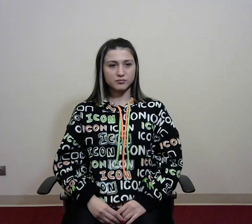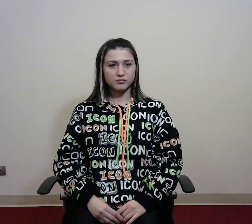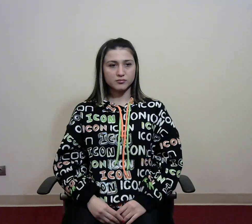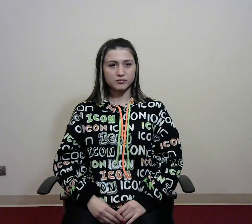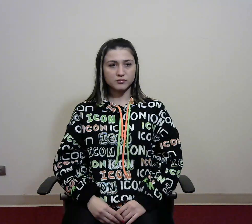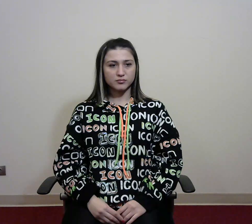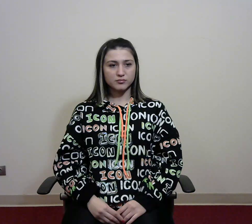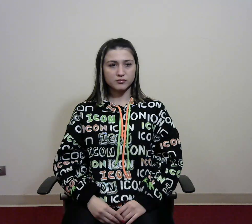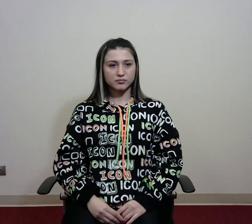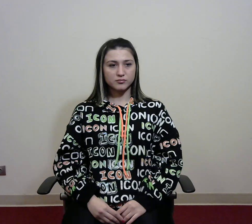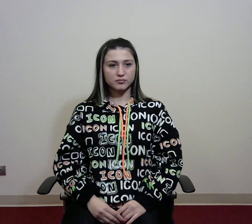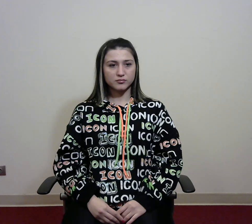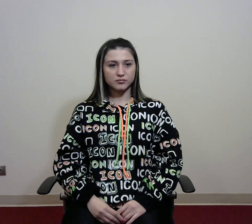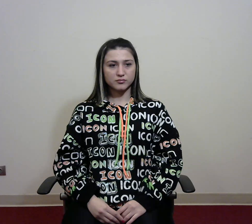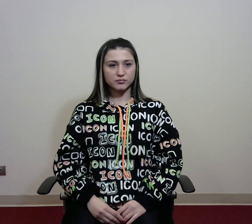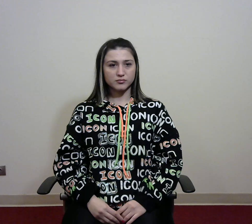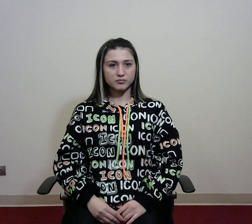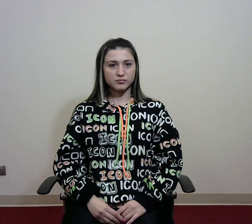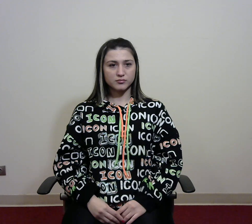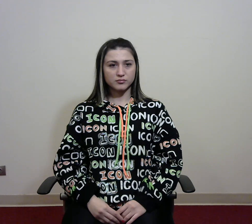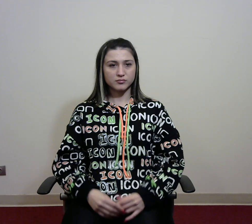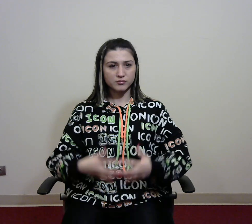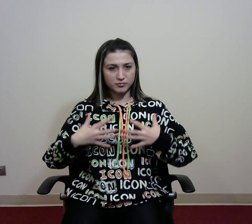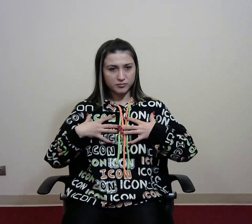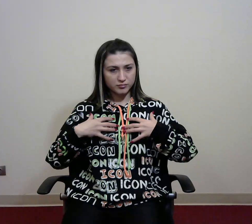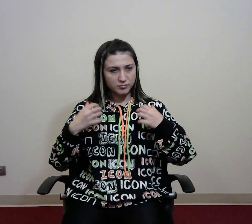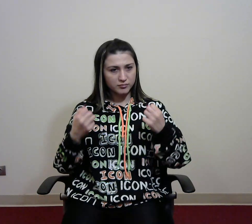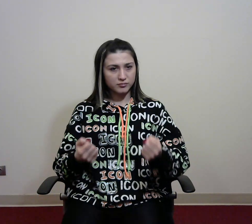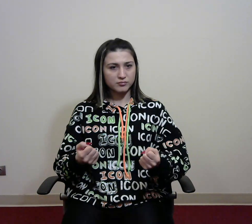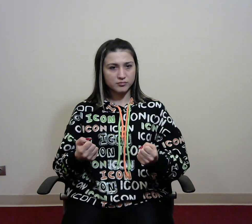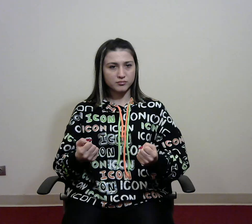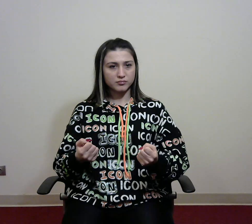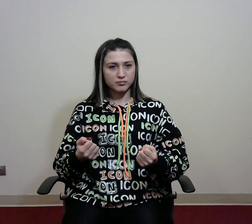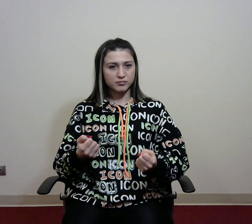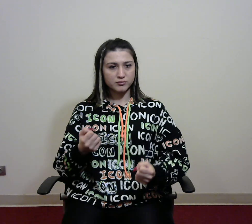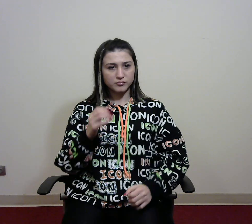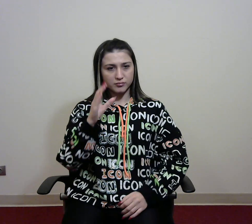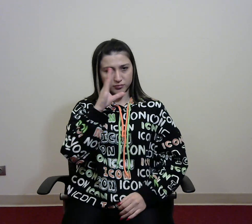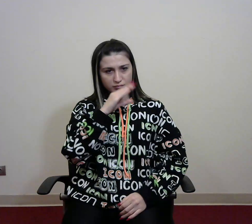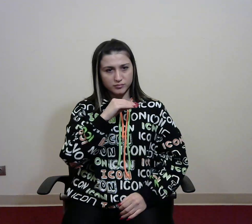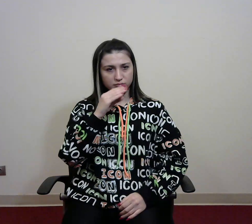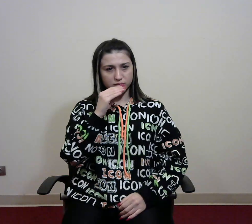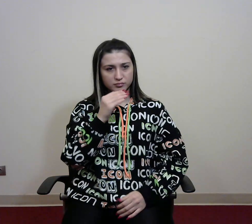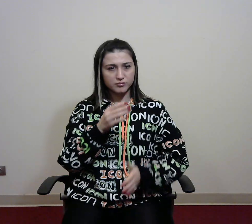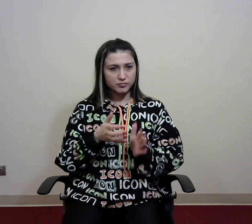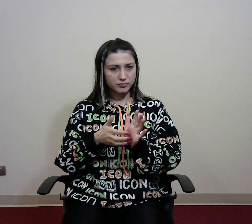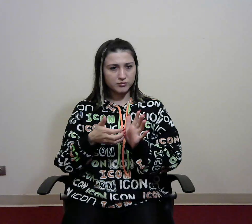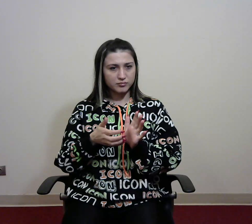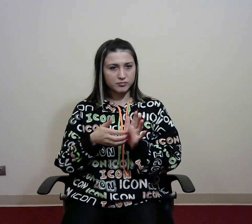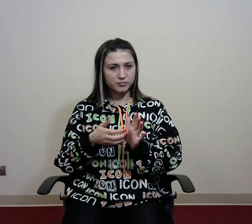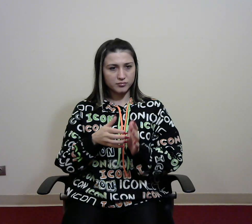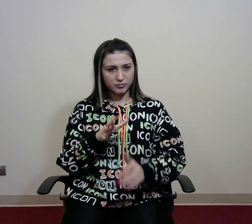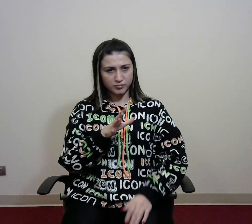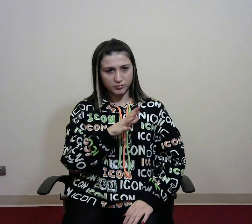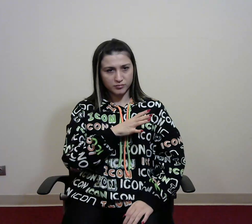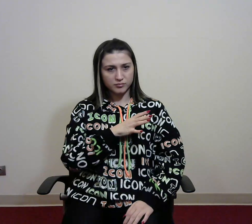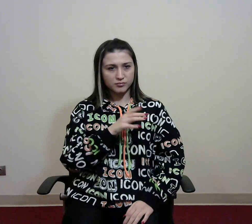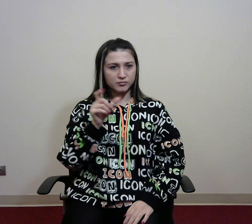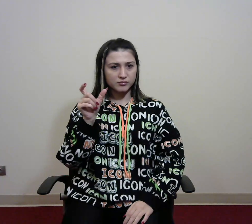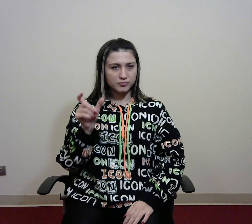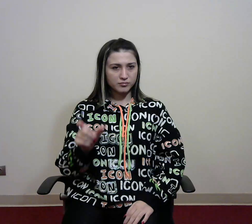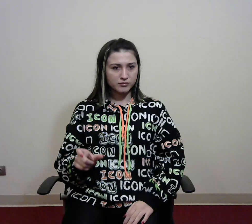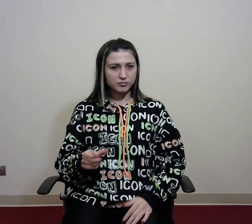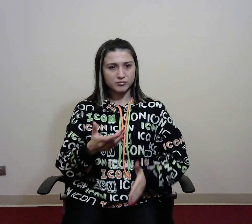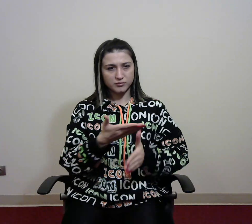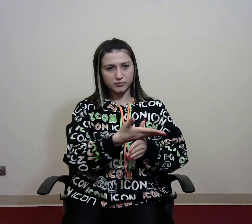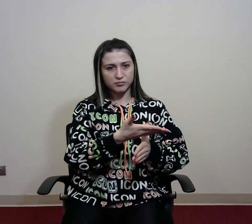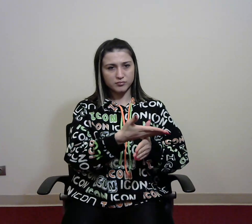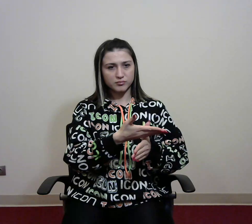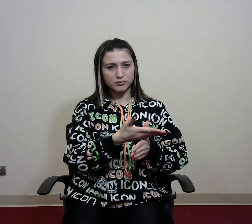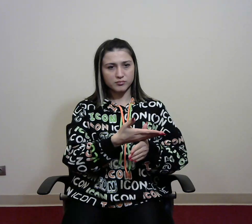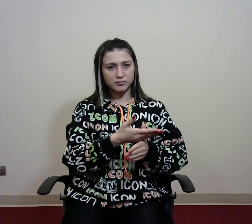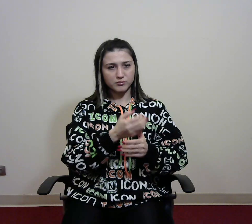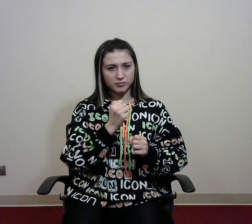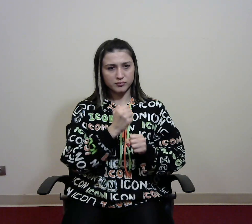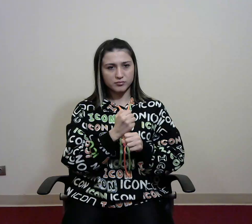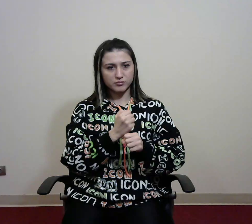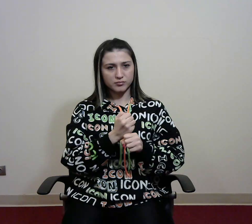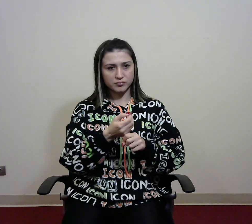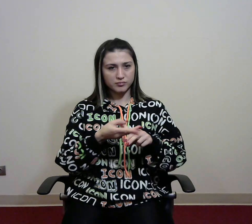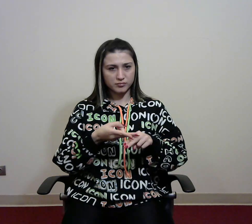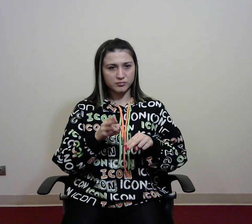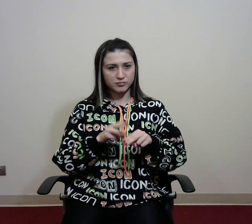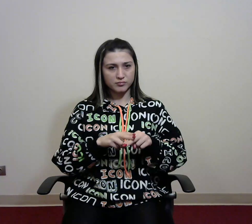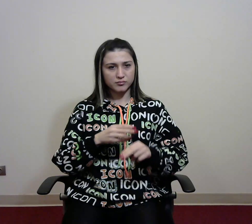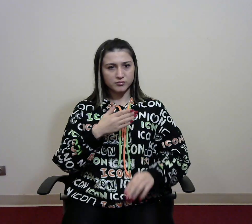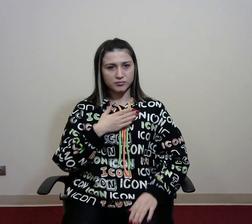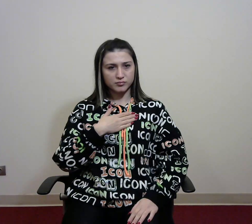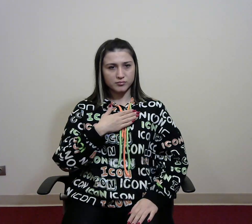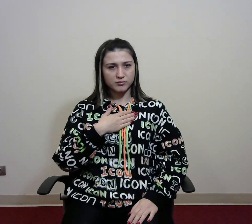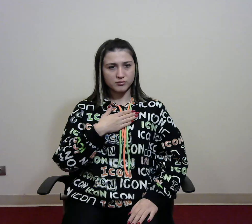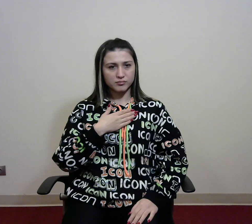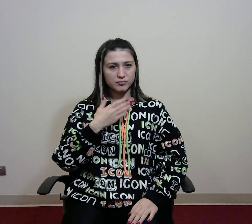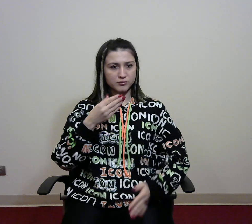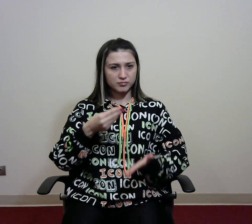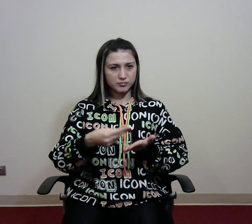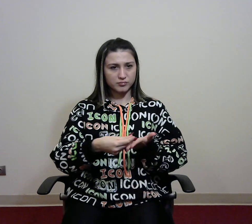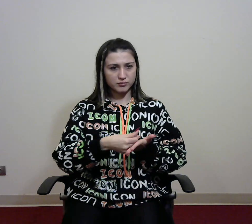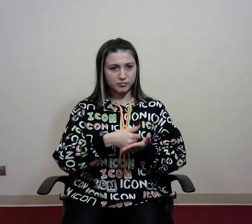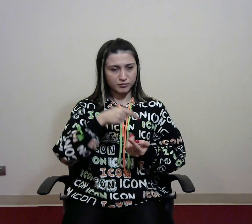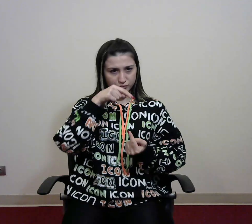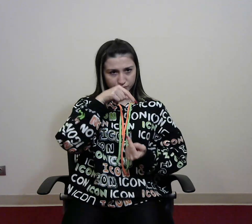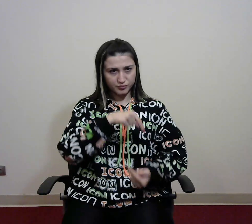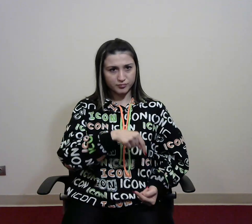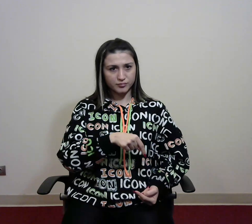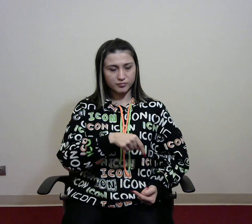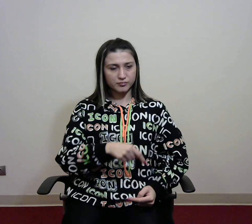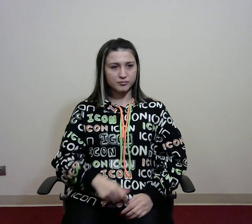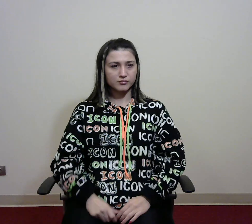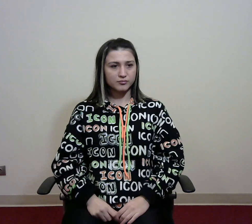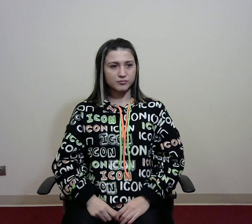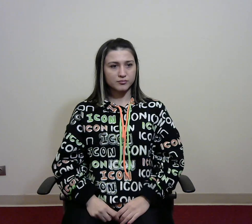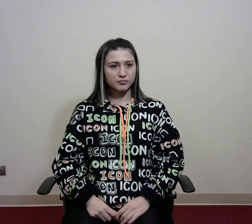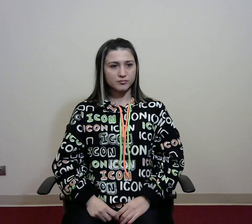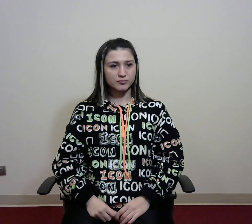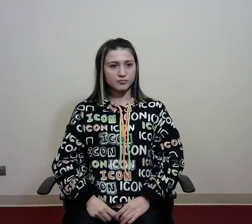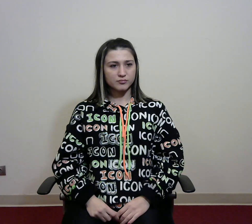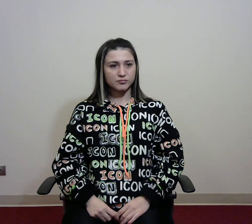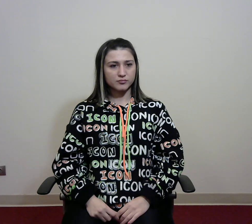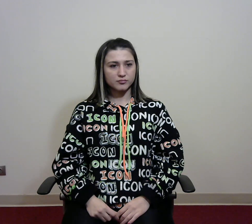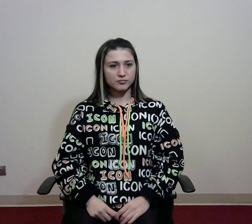Sağlamlıq imkanı məhdud olan şəxsə kömək etdiyimə görə mənə ödəniş düşürmü?